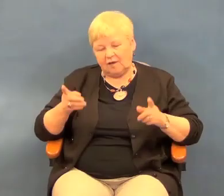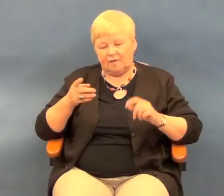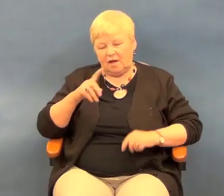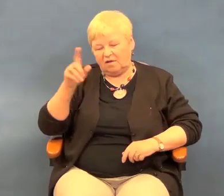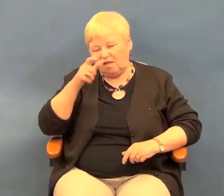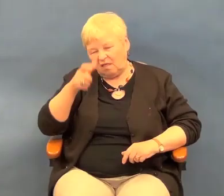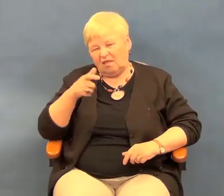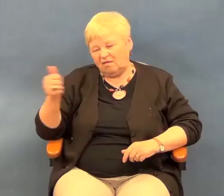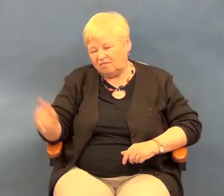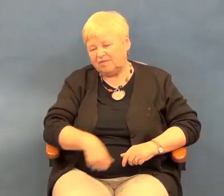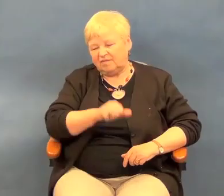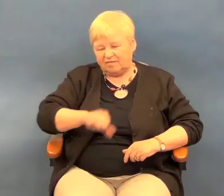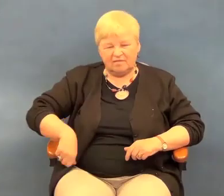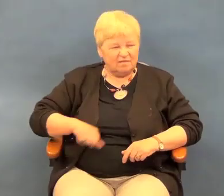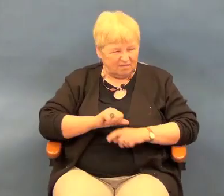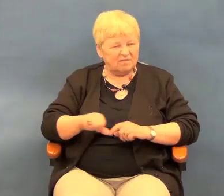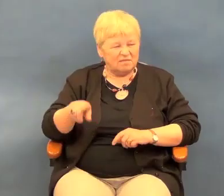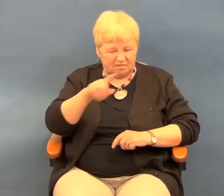Nie wolno pozwalać chuliganom dewastować.